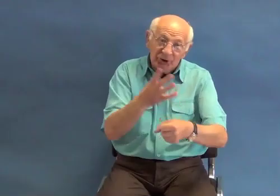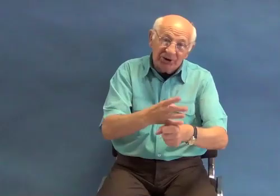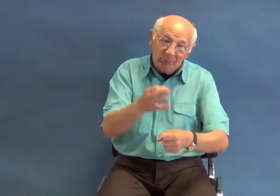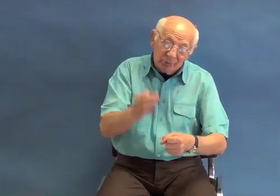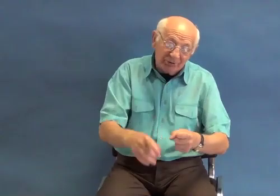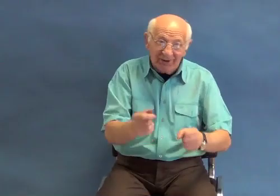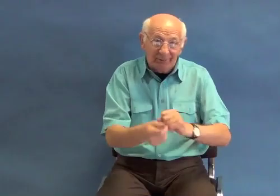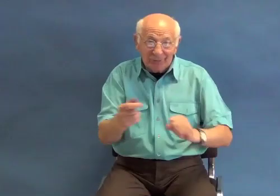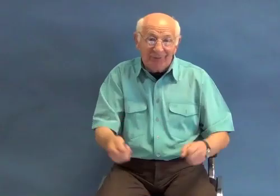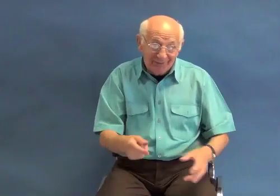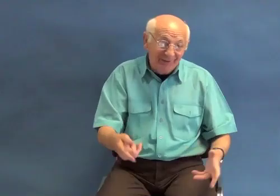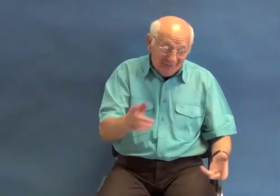Czterdzieści procent albo wcale.